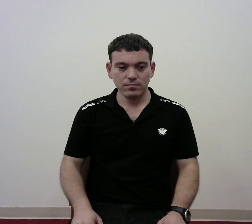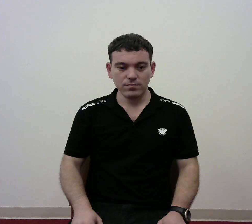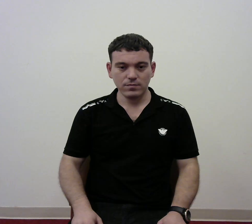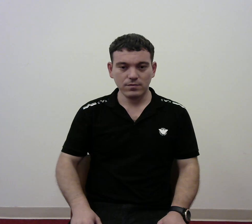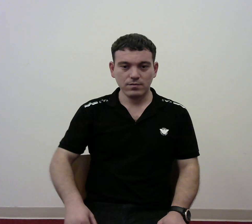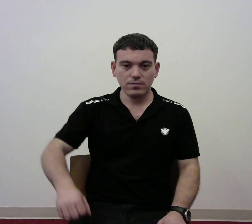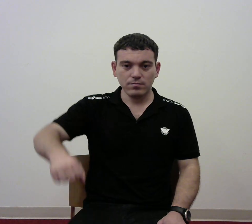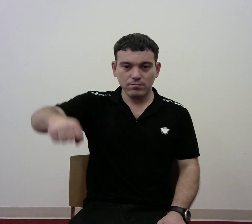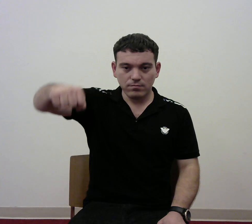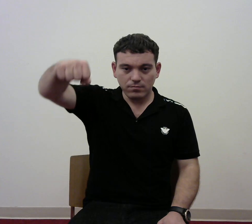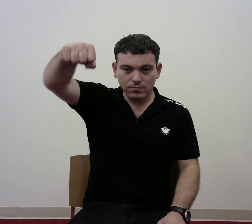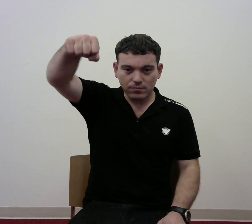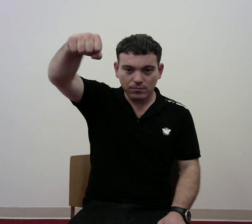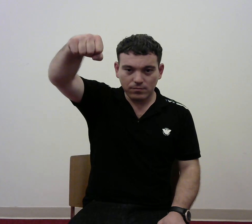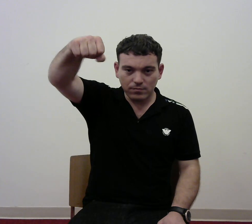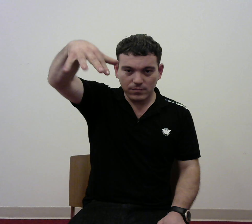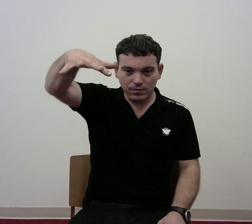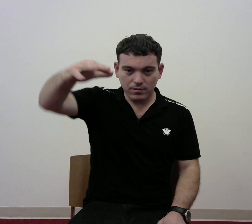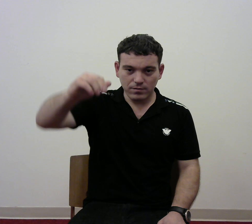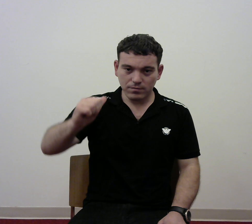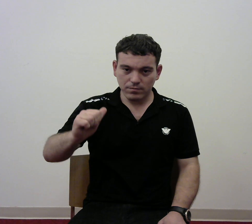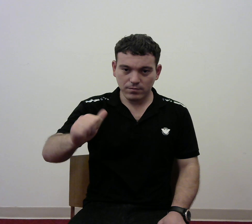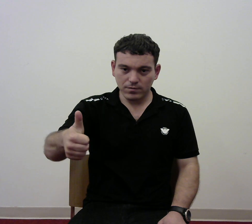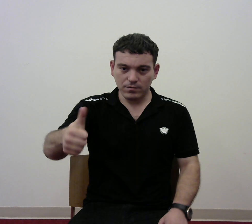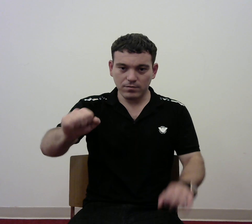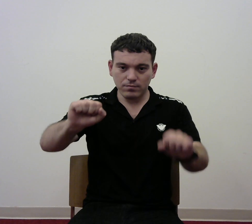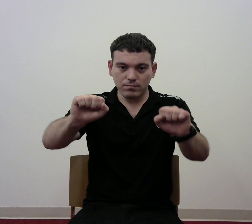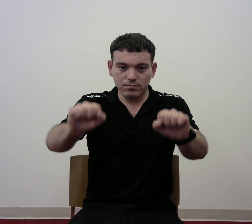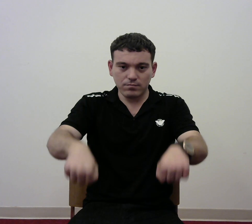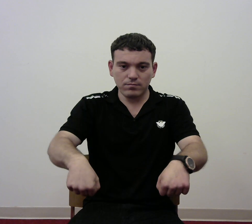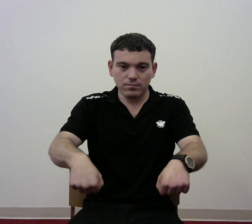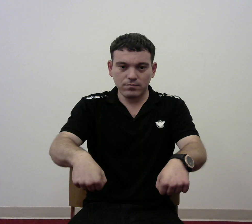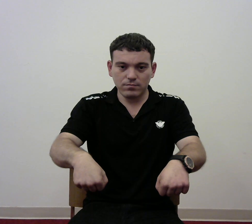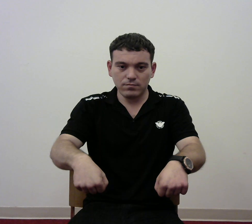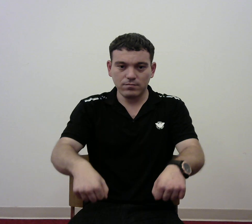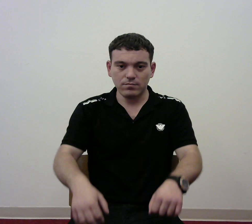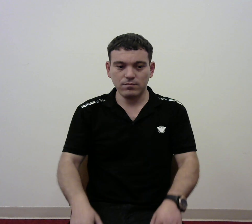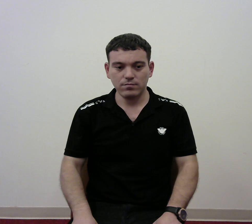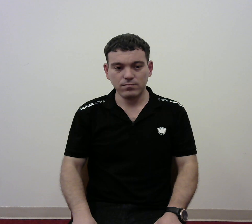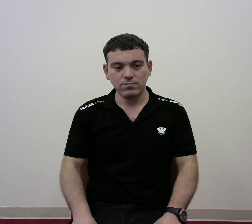İşığı yandırmaq olarmı?